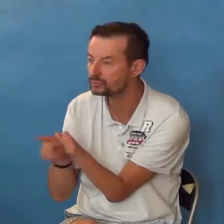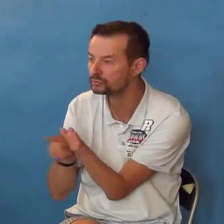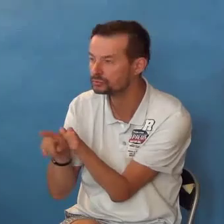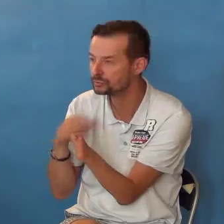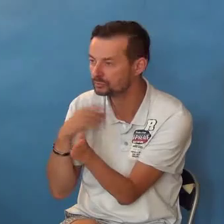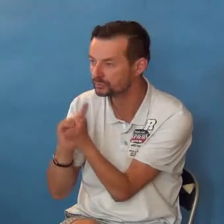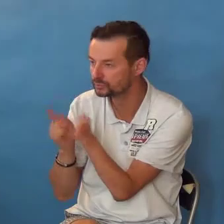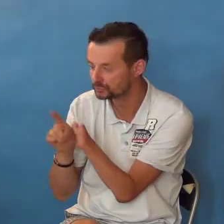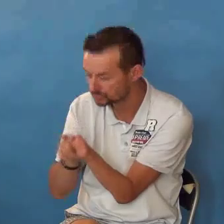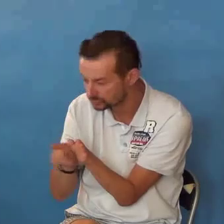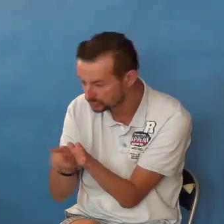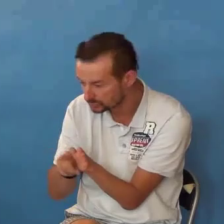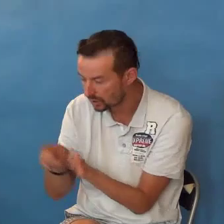Ja spotykam się z siostrą.